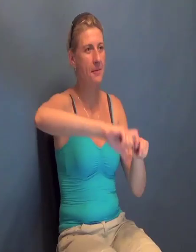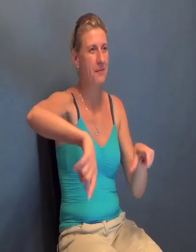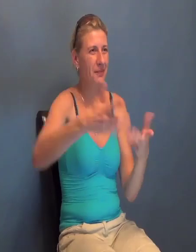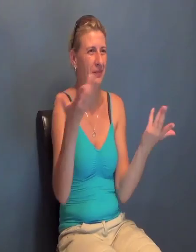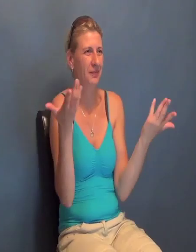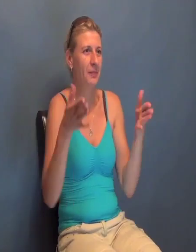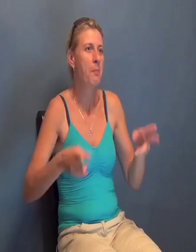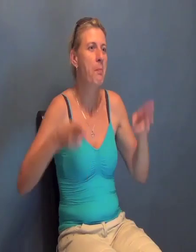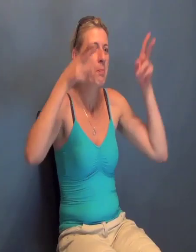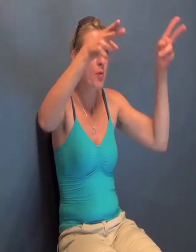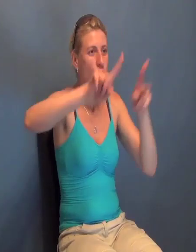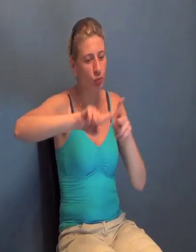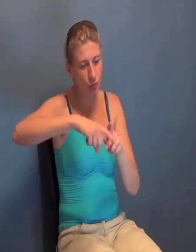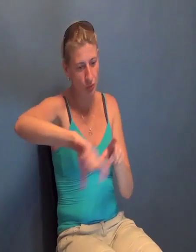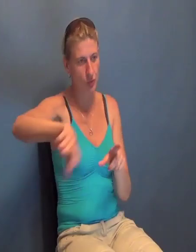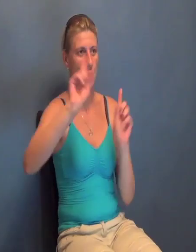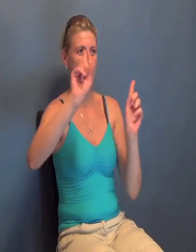Dziura na jakimś moście.